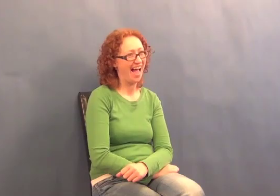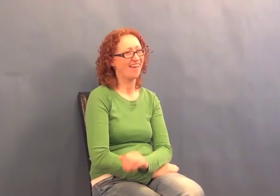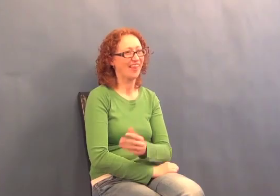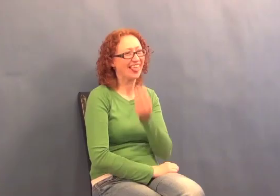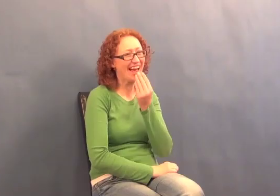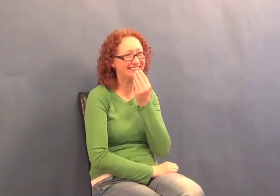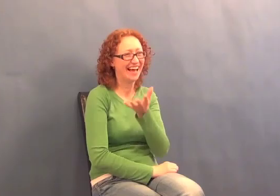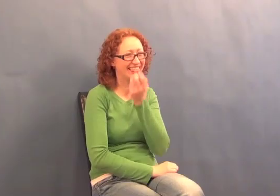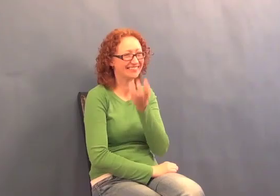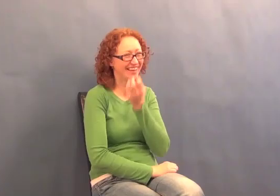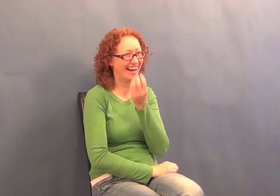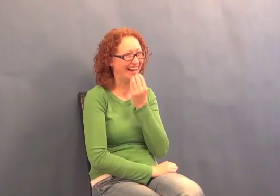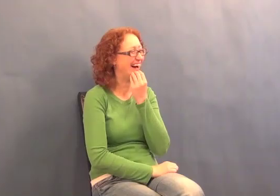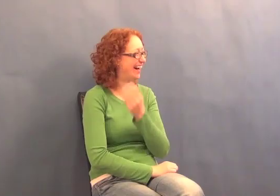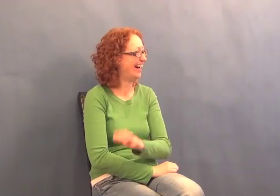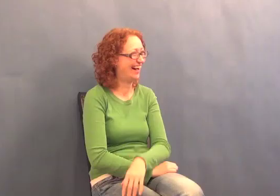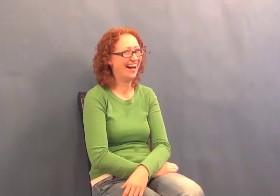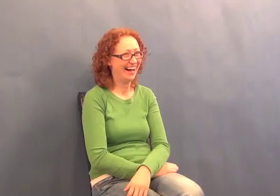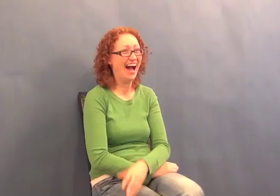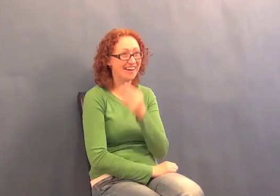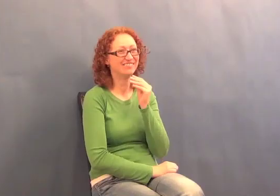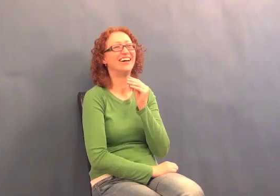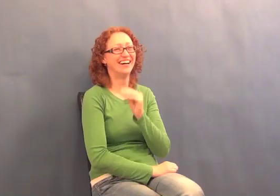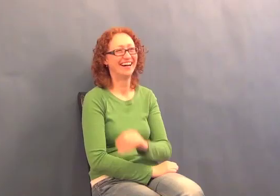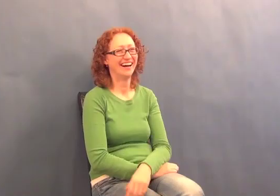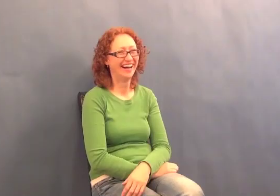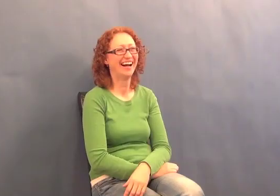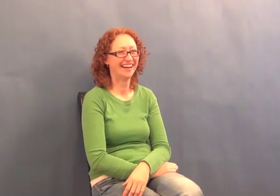Tak, nabrała wody.